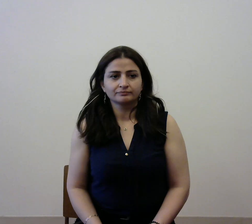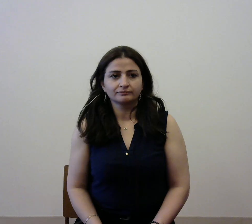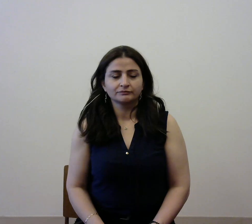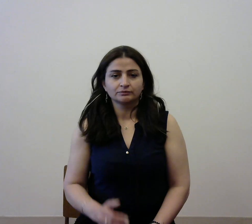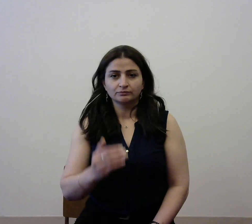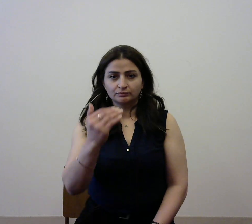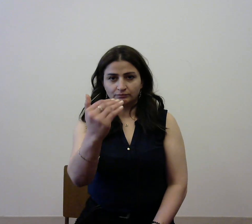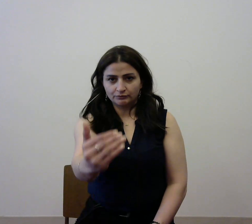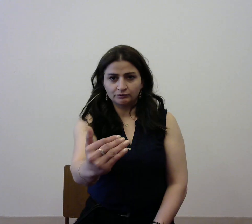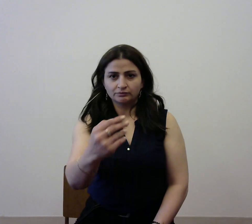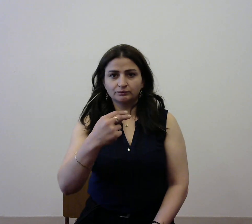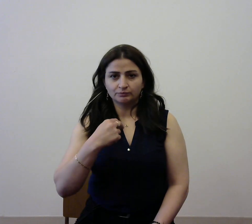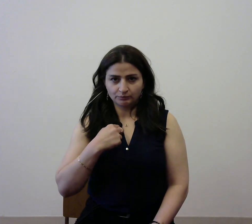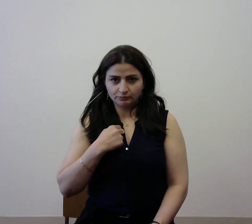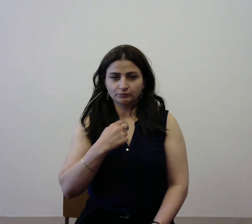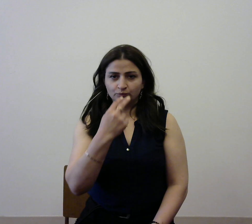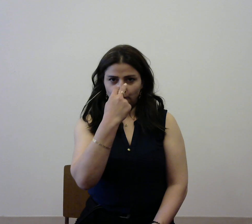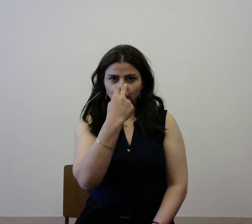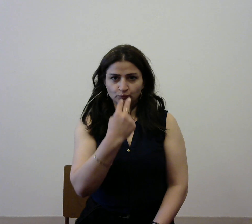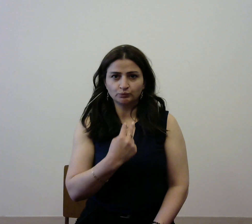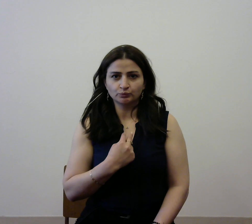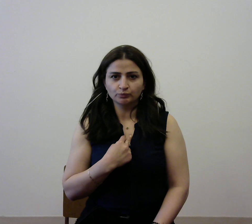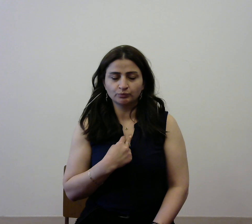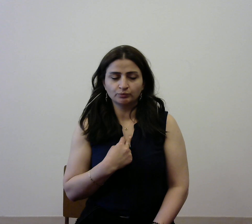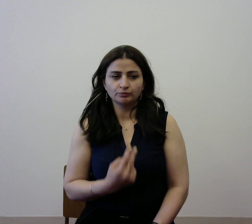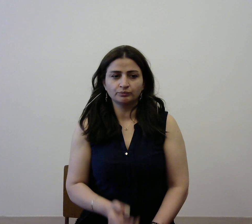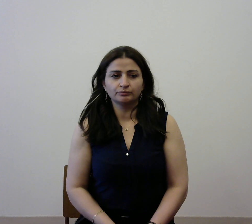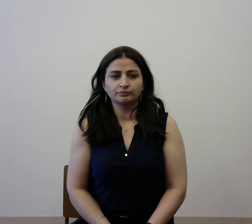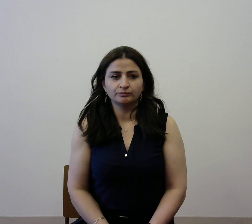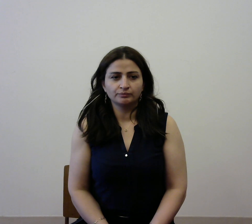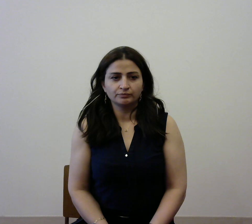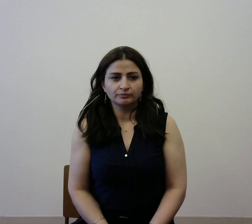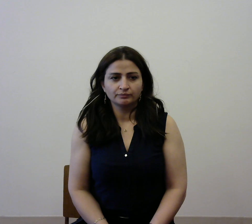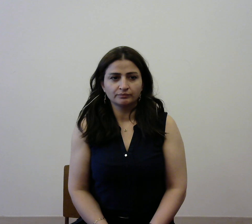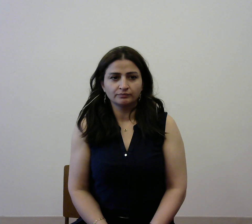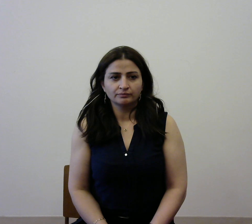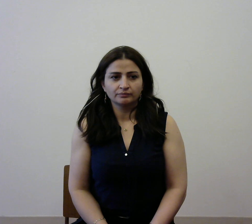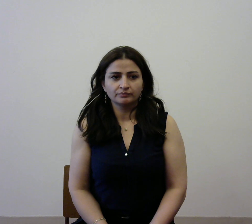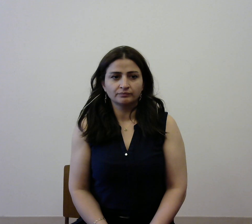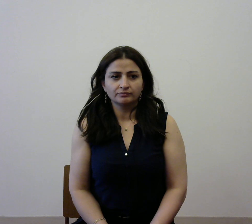Siz məni görürsünüzmü?